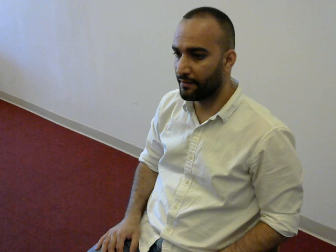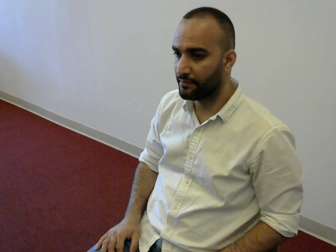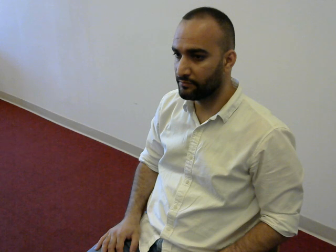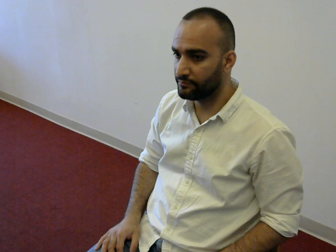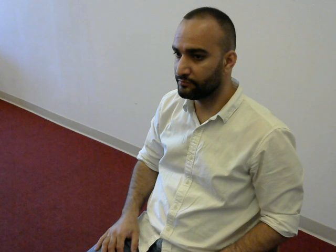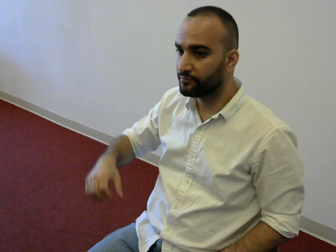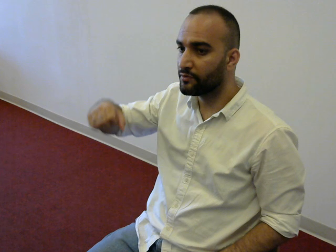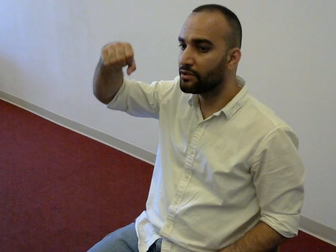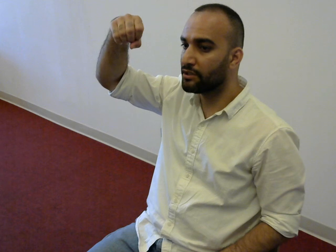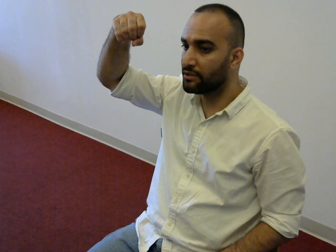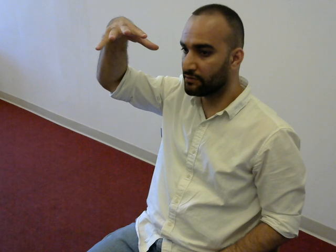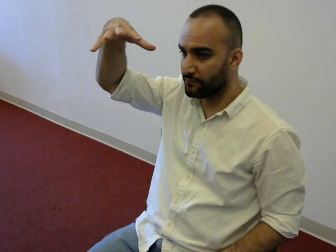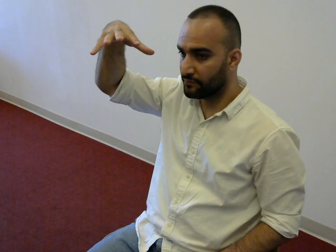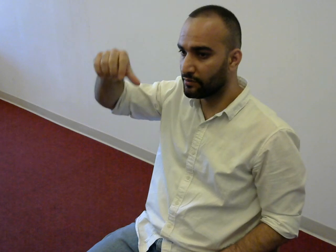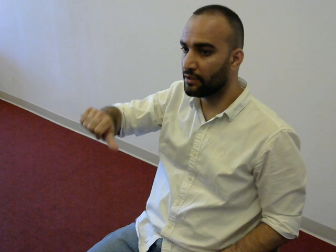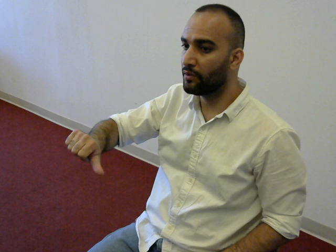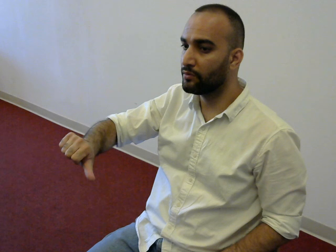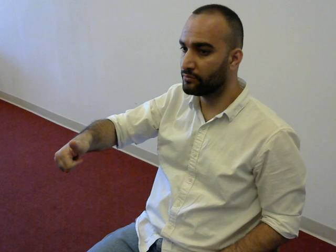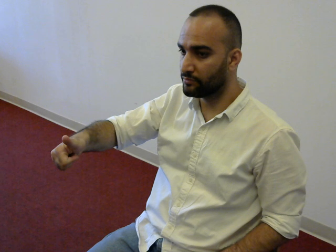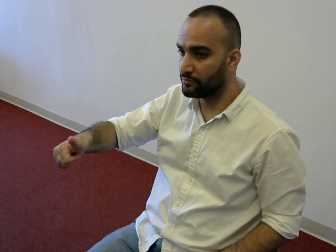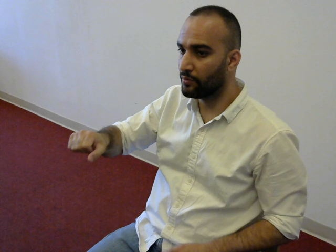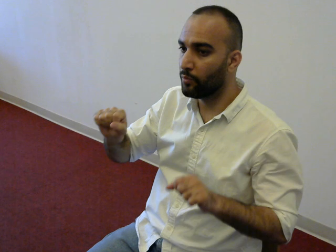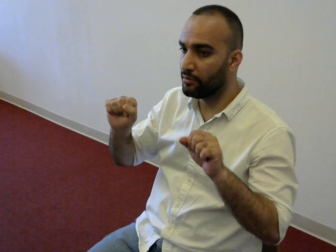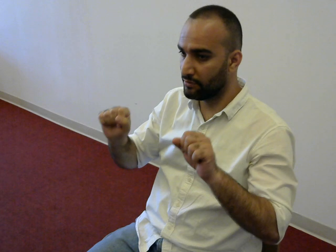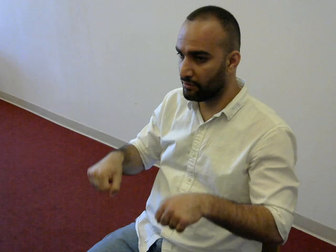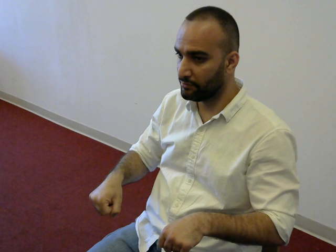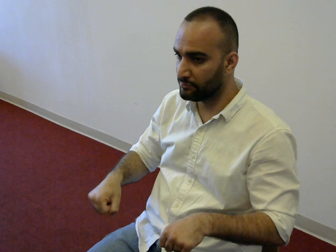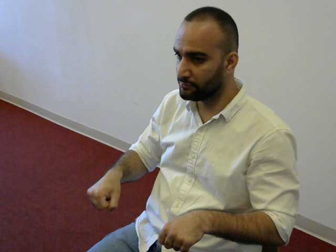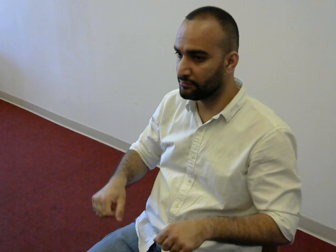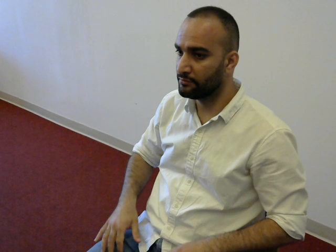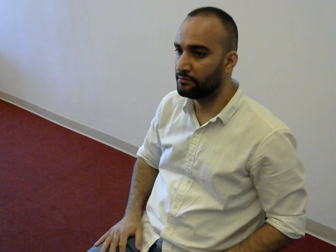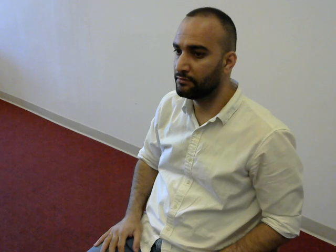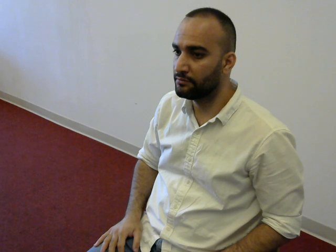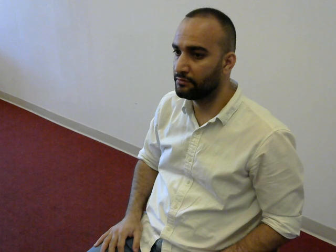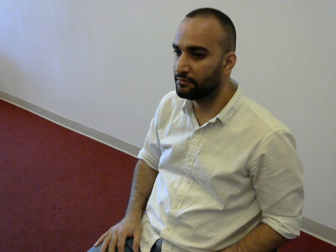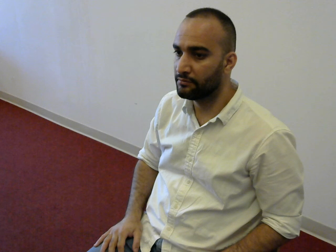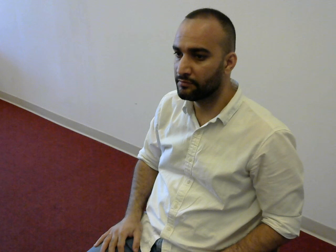İşığı yandırmaq olarmı?